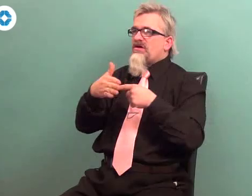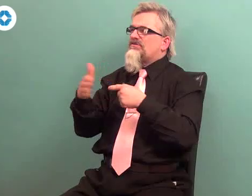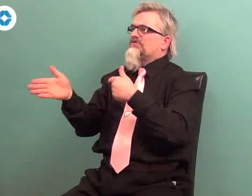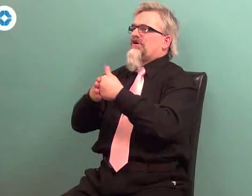Jedne drzwi były zamknięte.